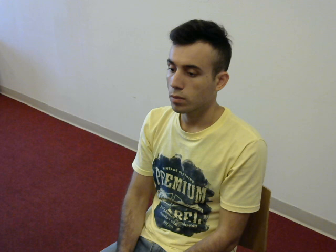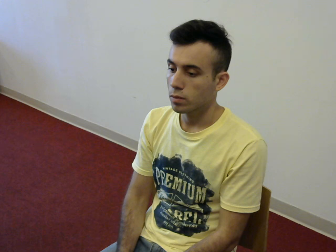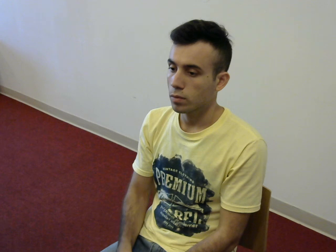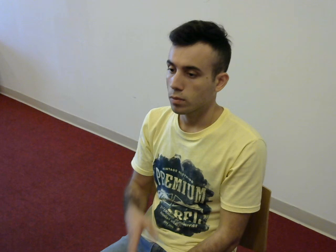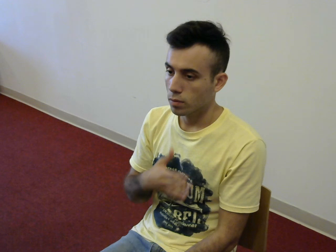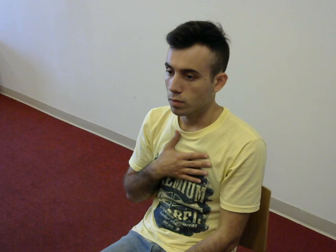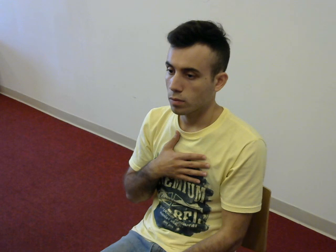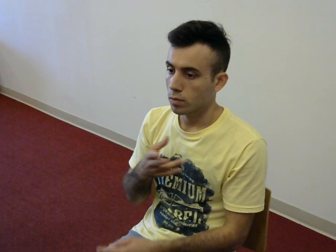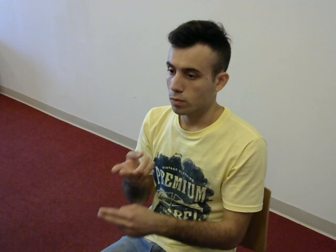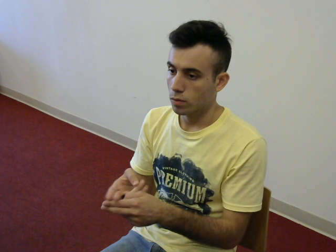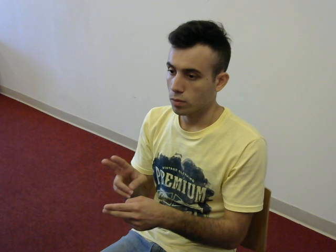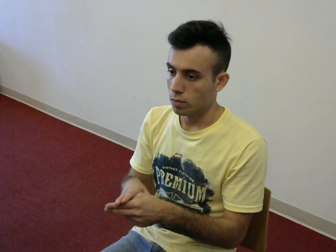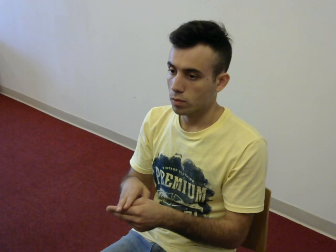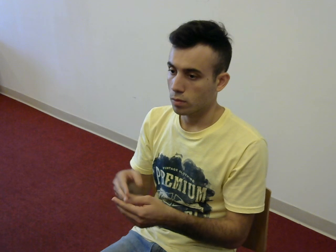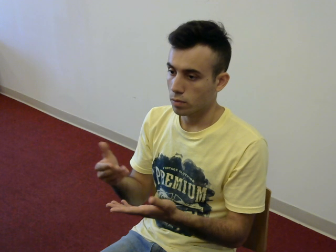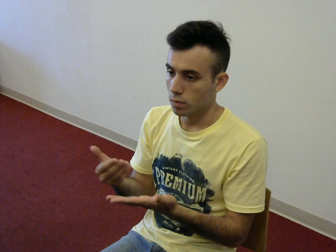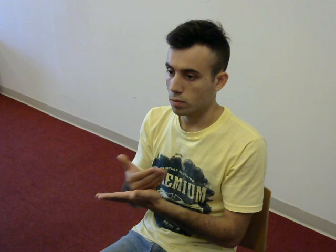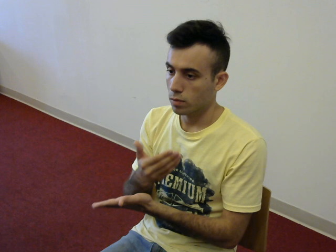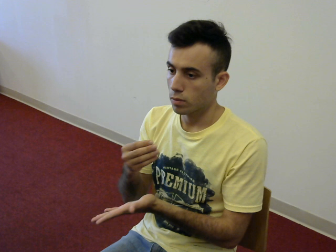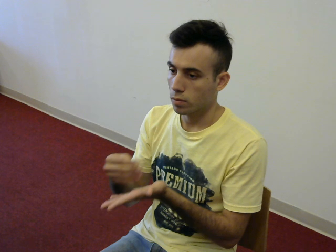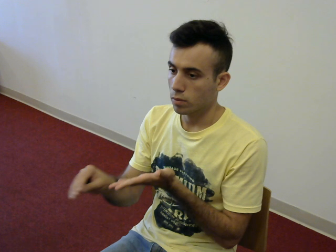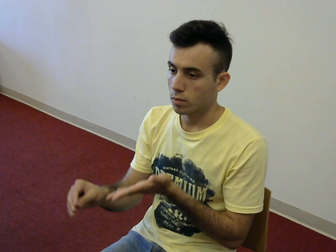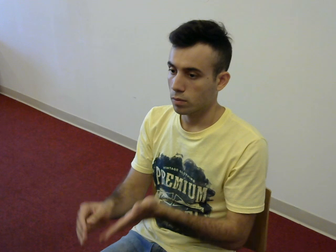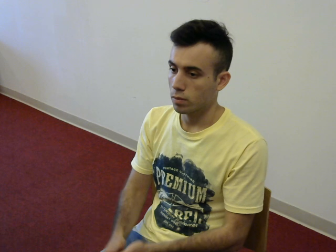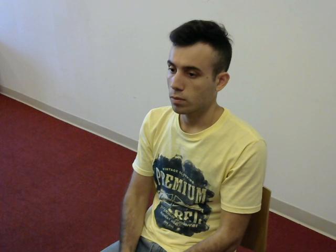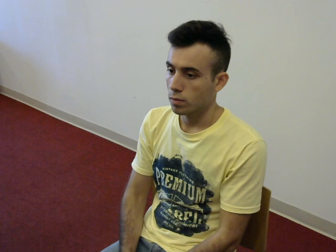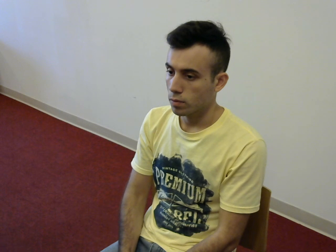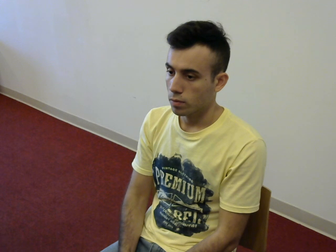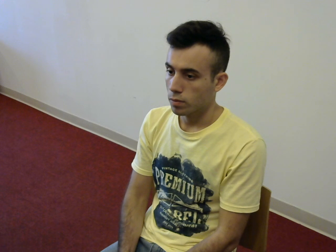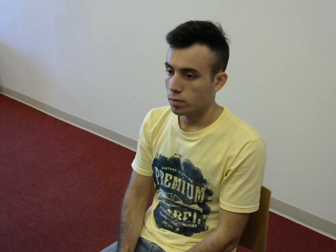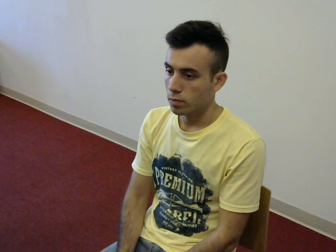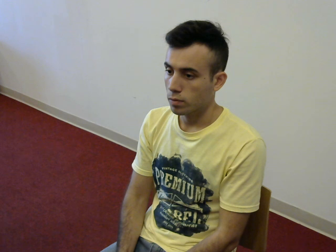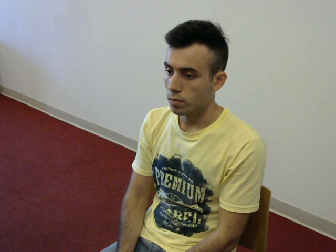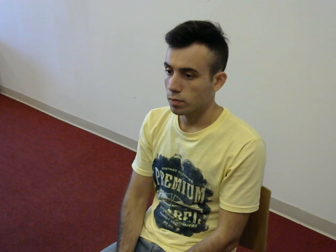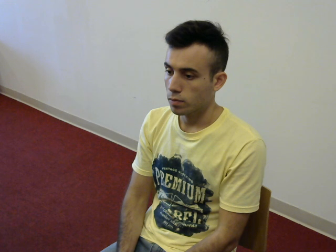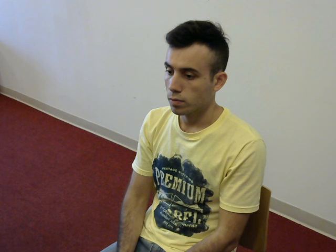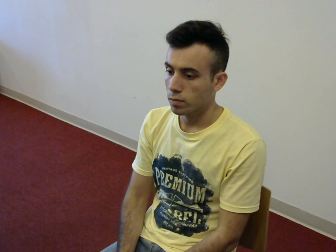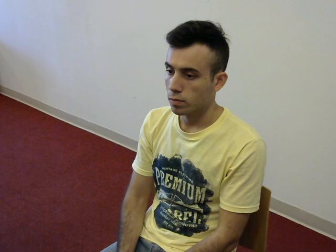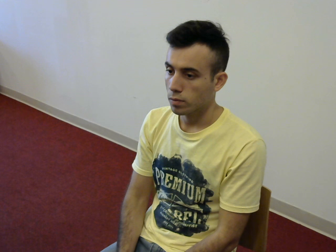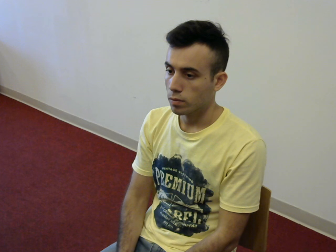Mən bunu yeni almışam